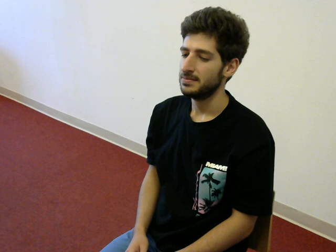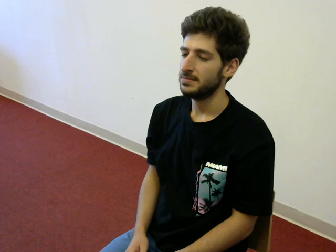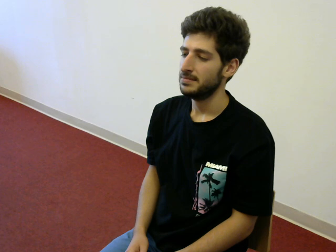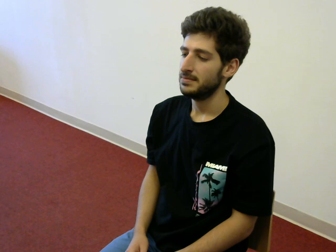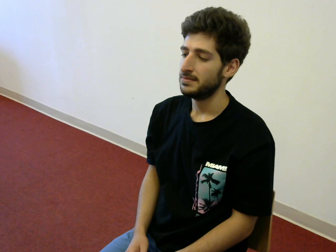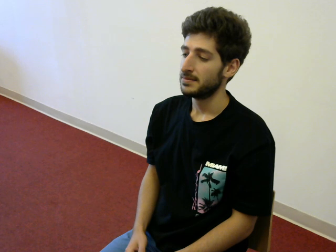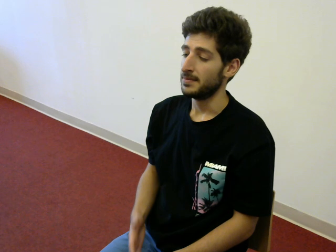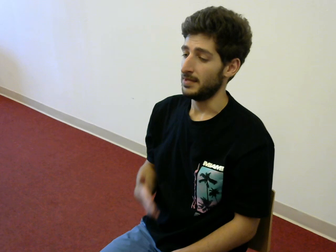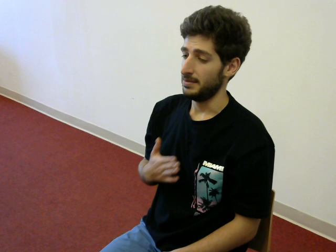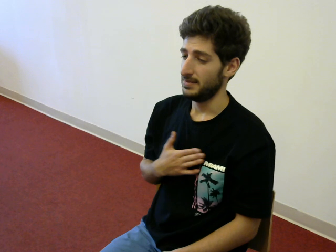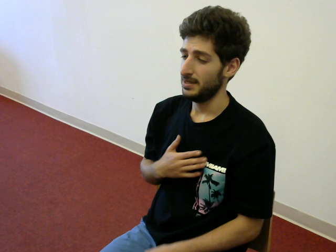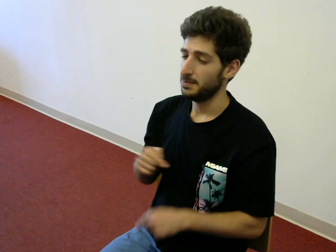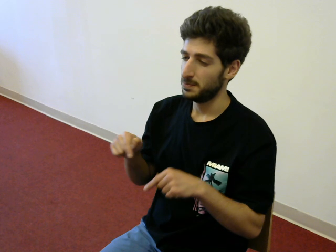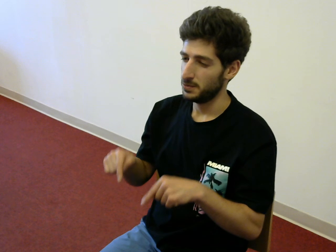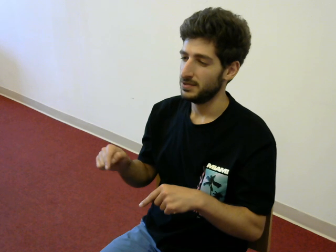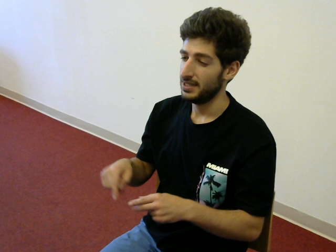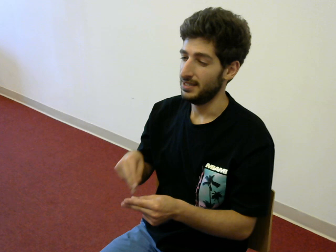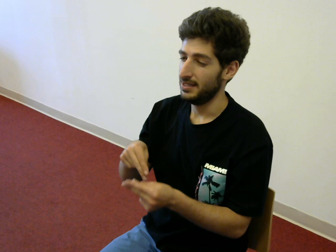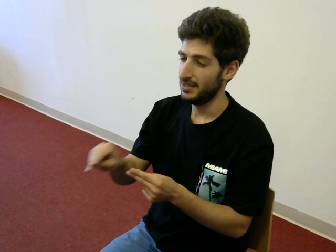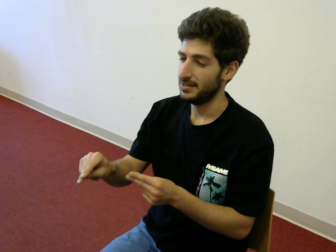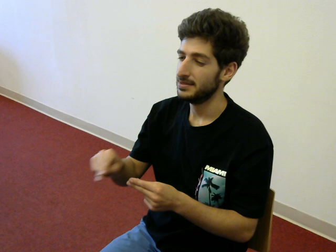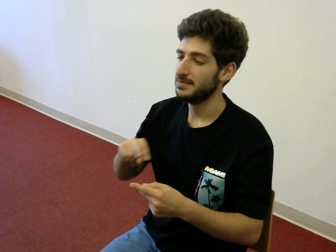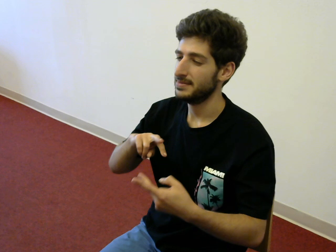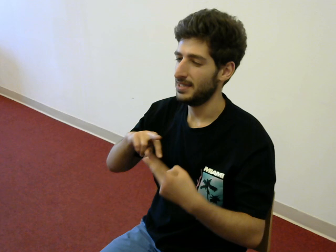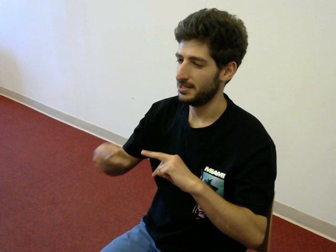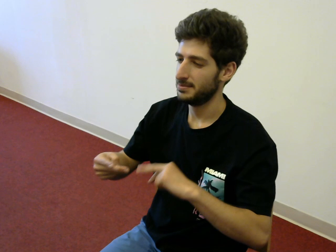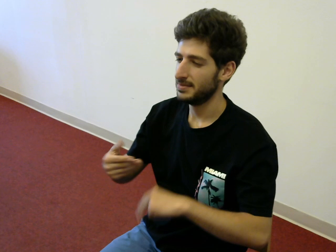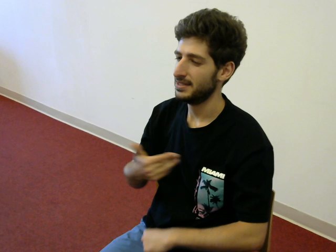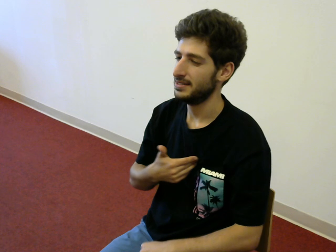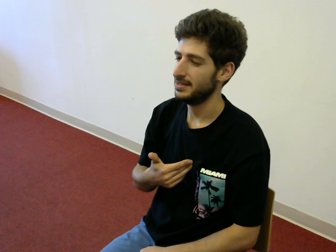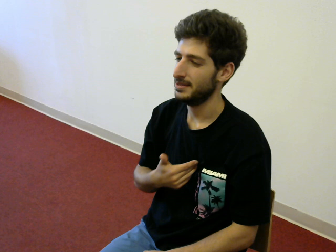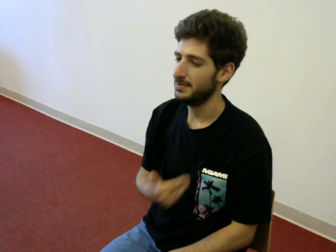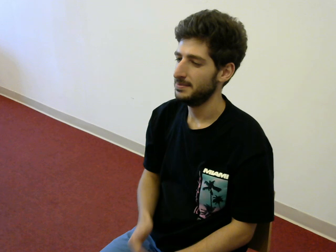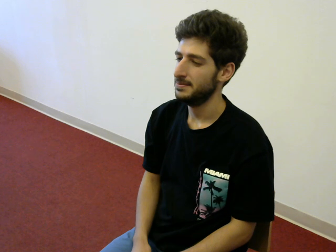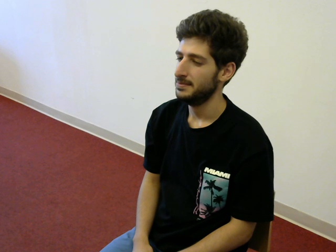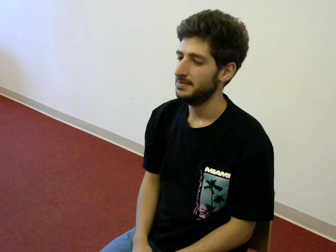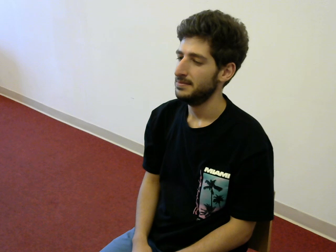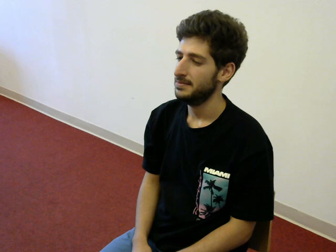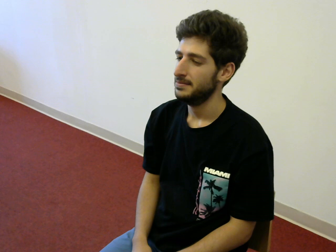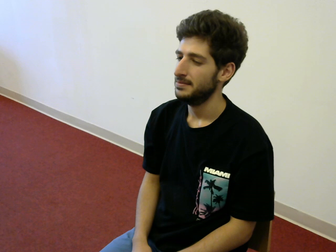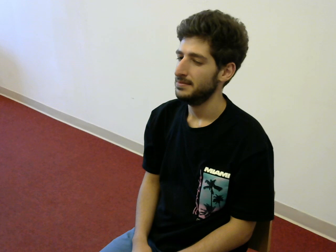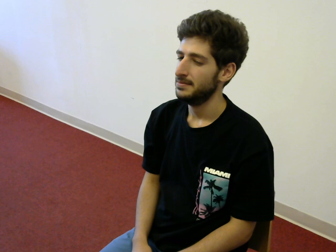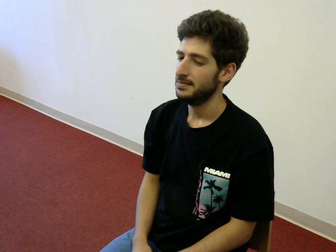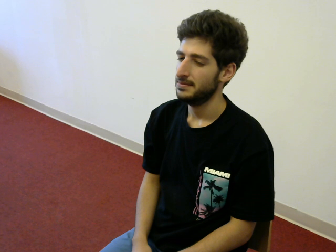Mən buradan aldıqlarımı dəyişmək istəyirəm